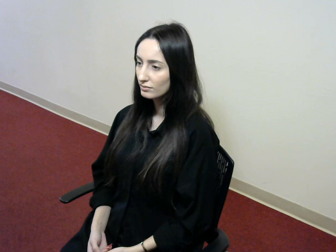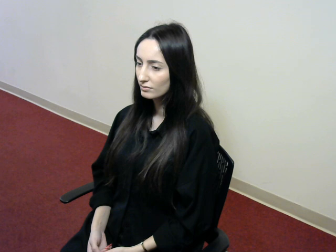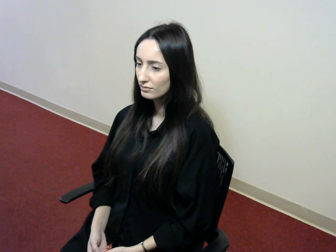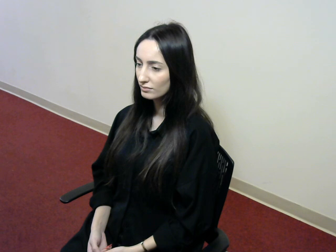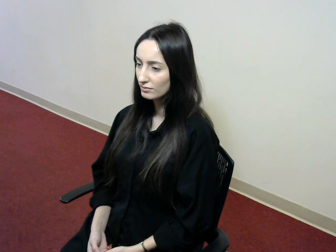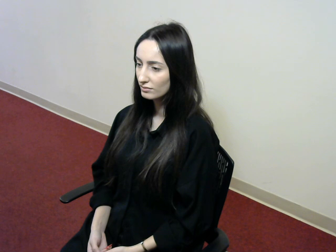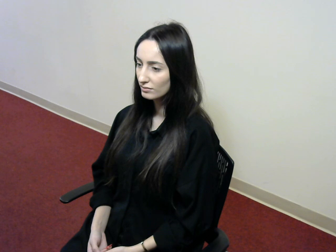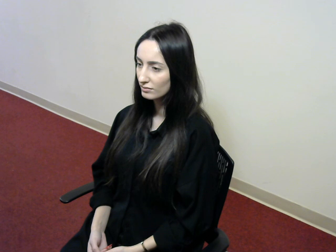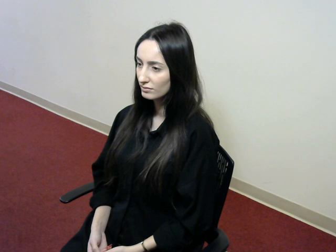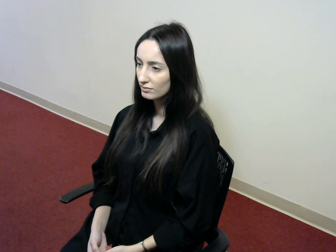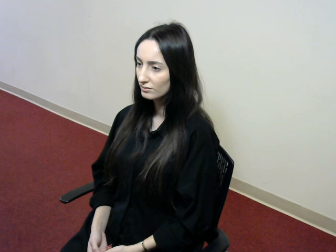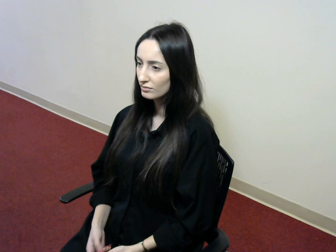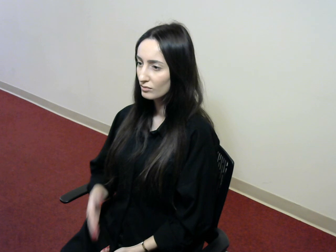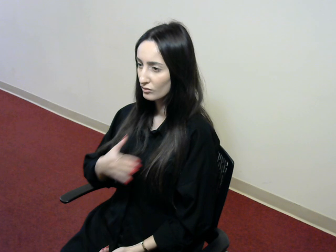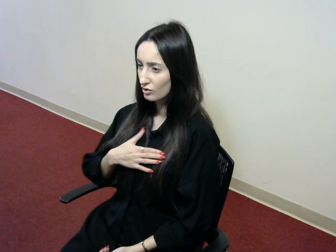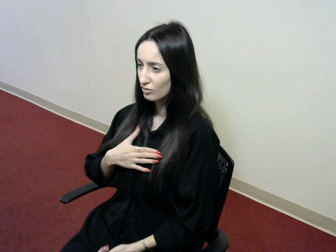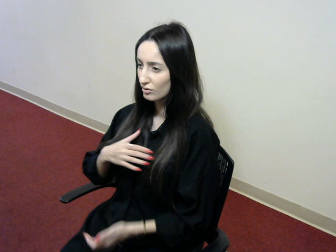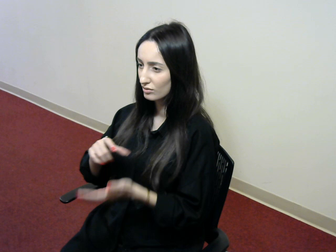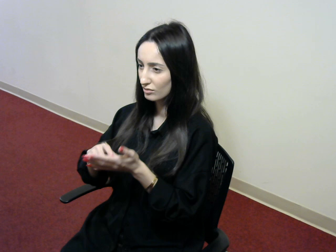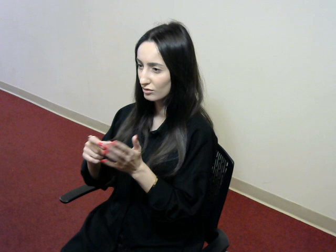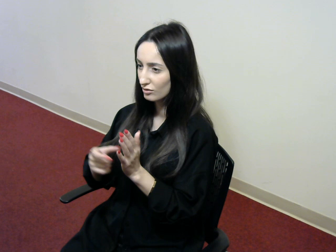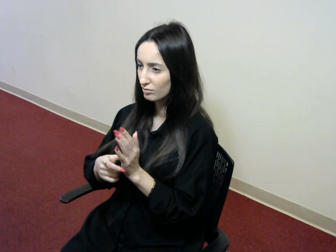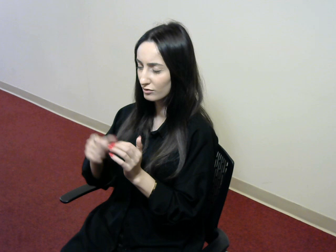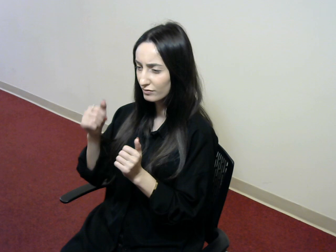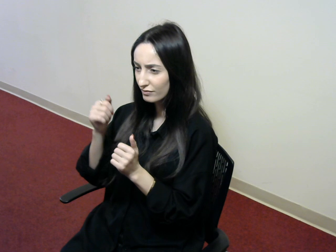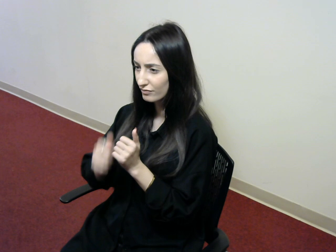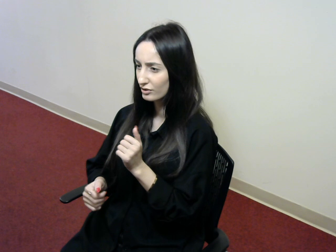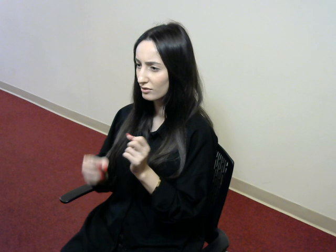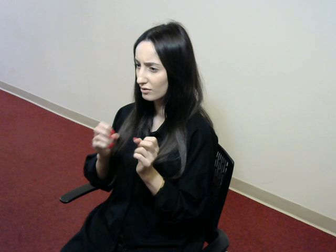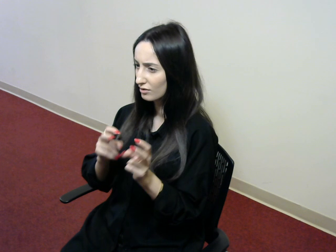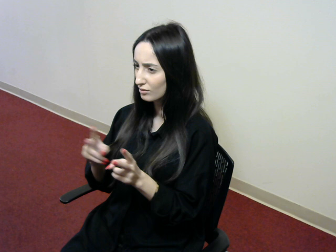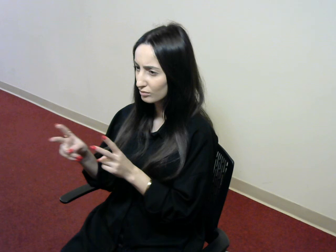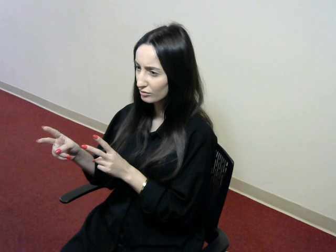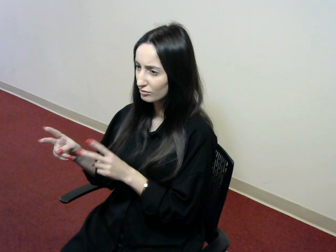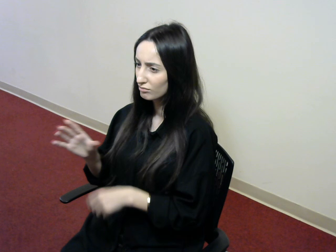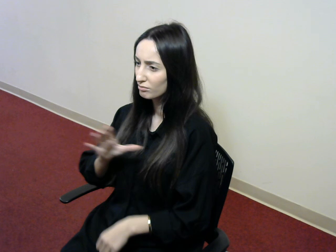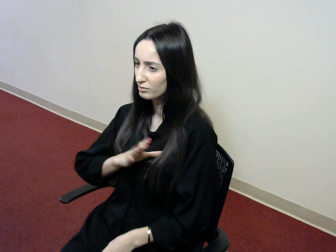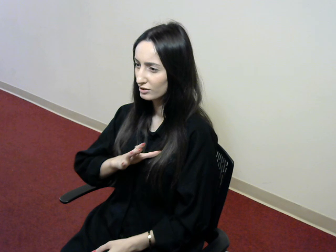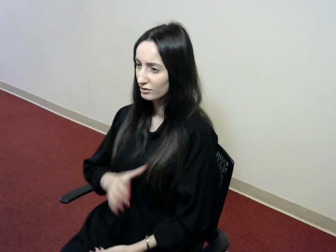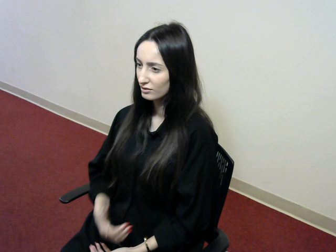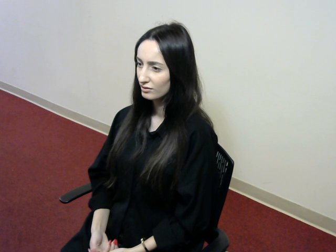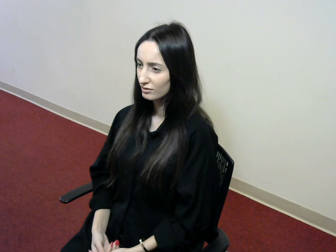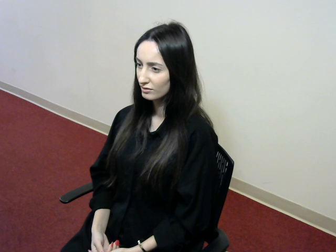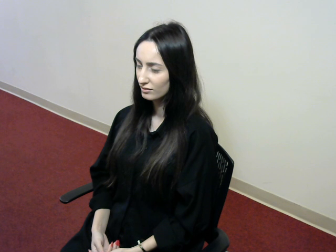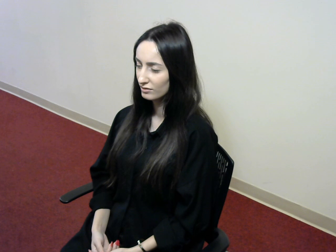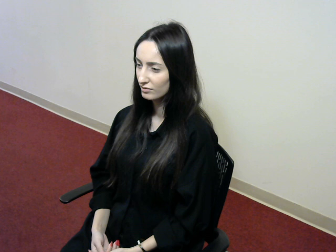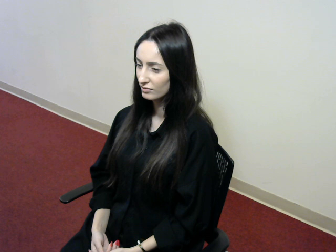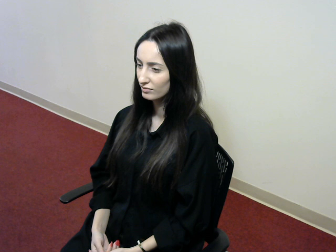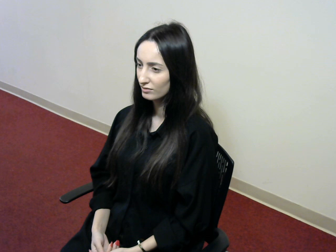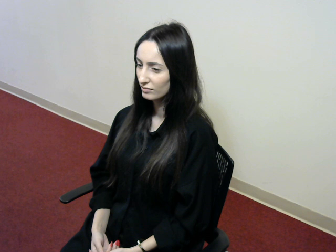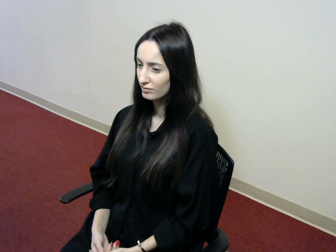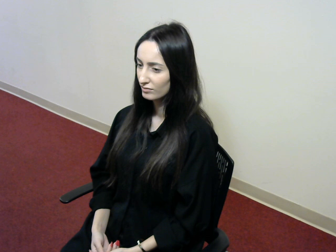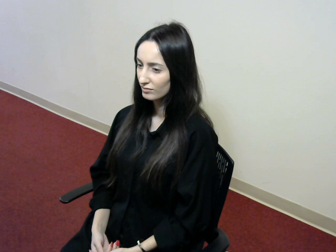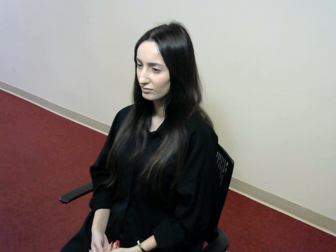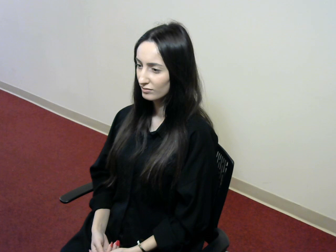Mənim otağım həmişə səliqəli olur